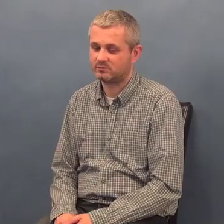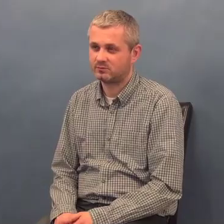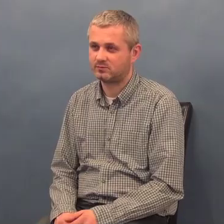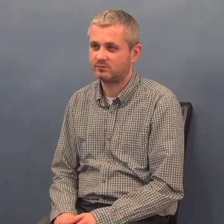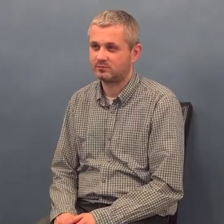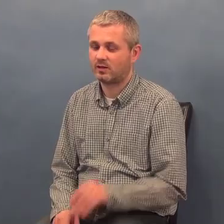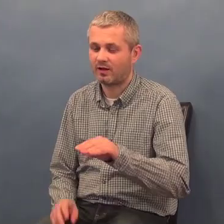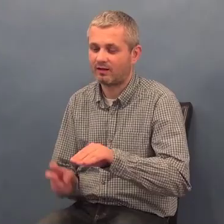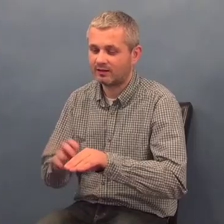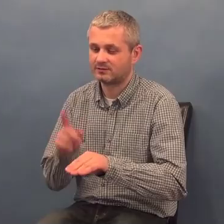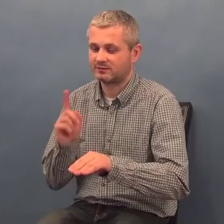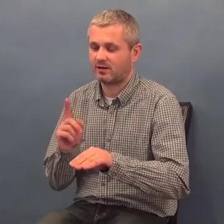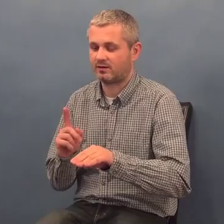Zakaz wchodzenia do samochodu.